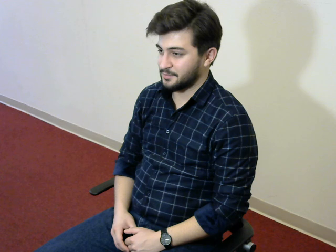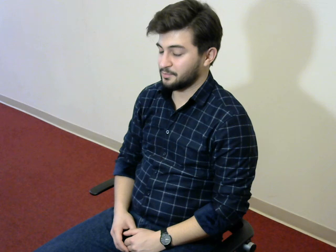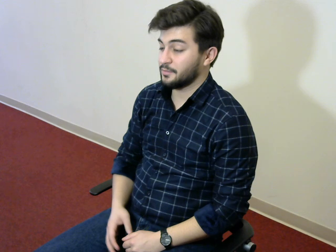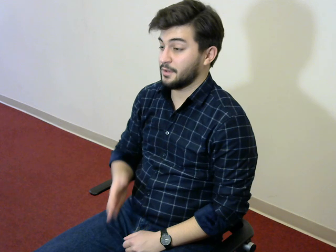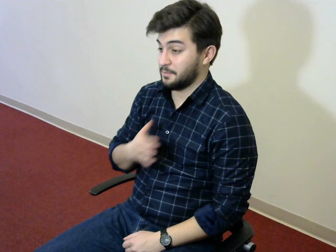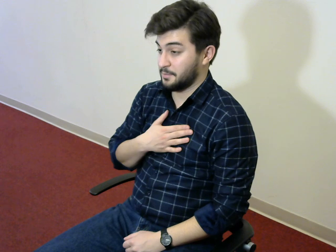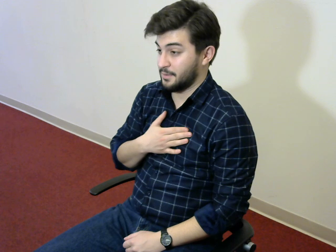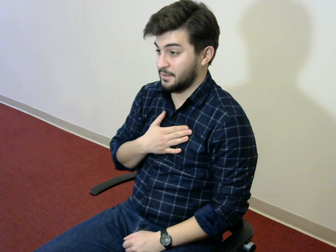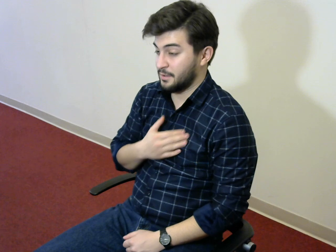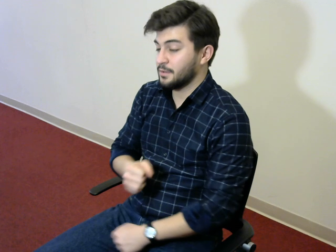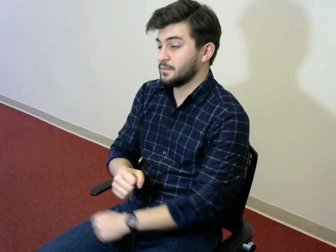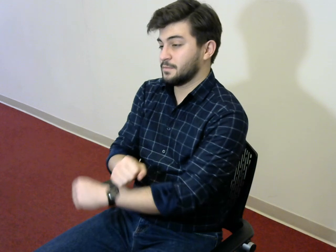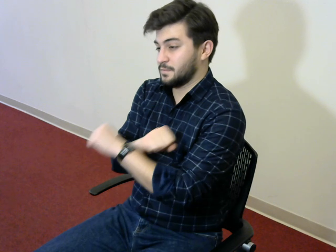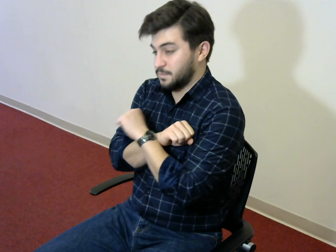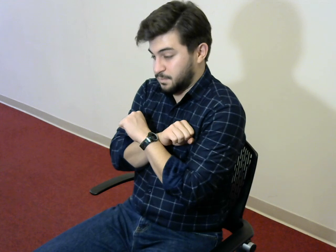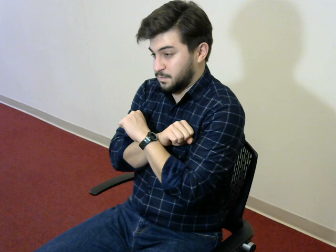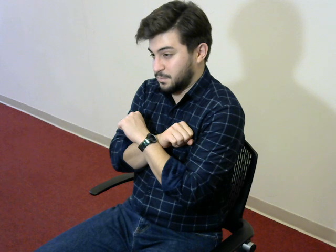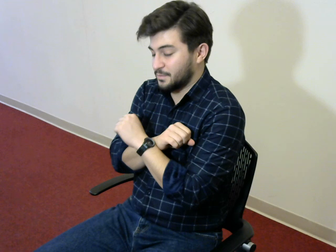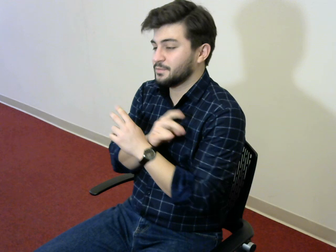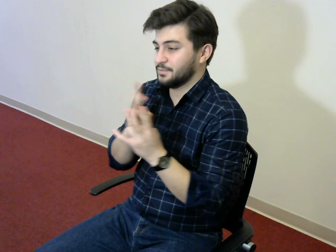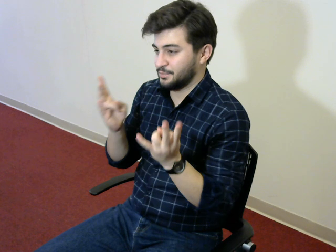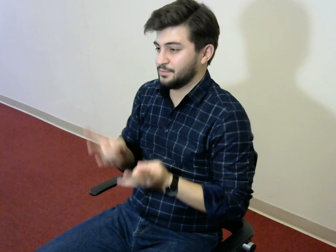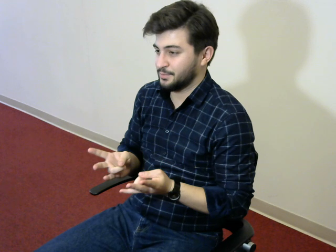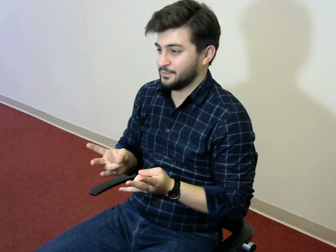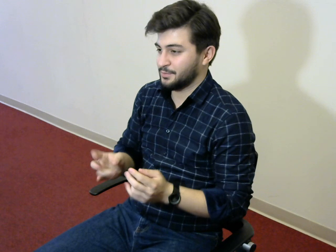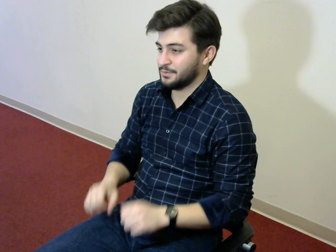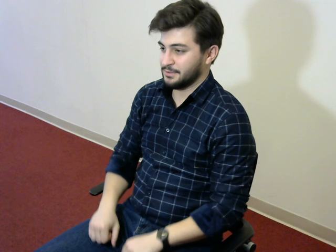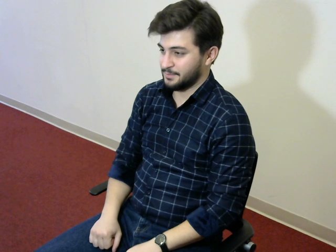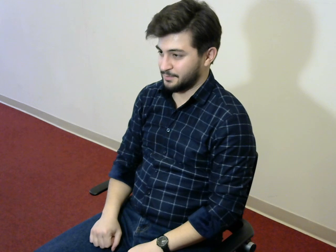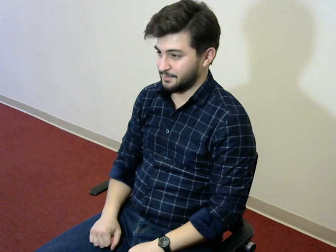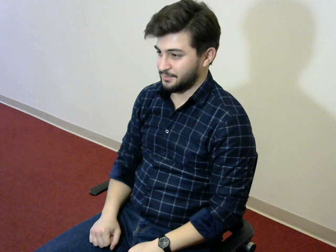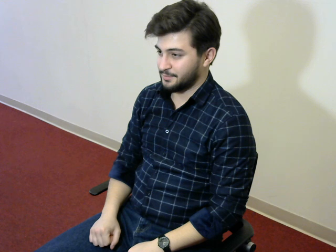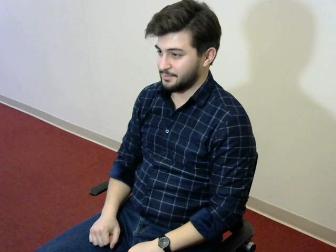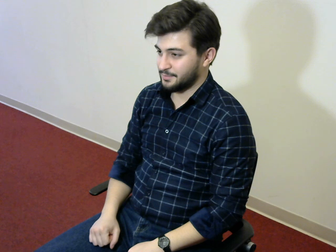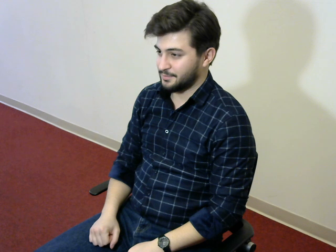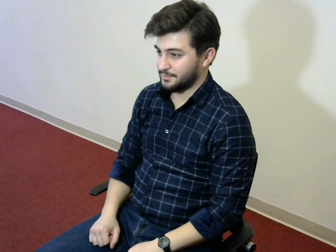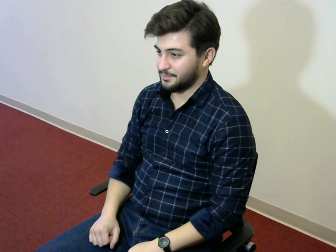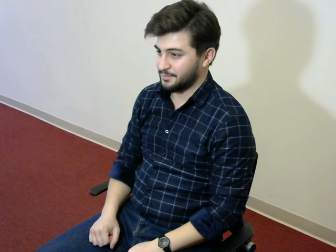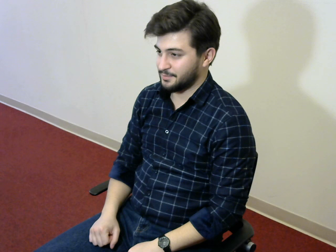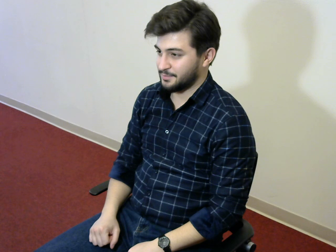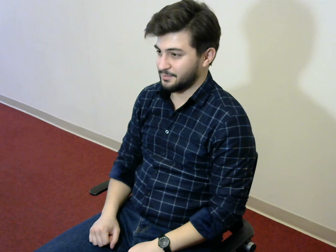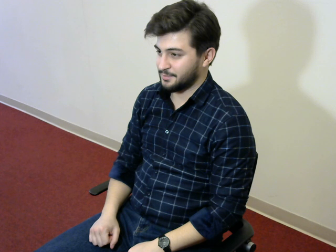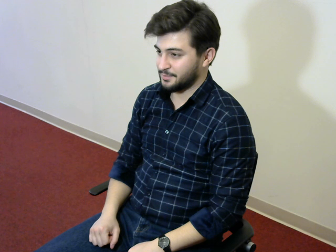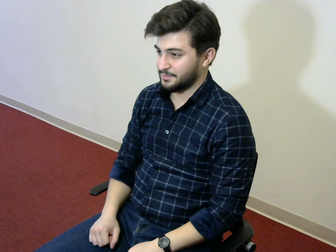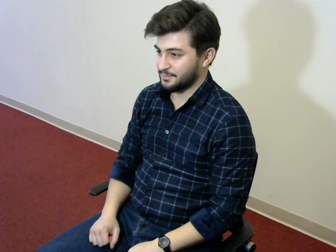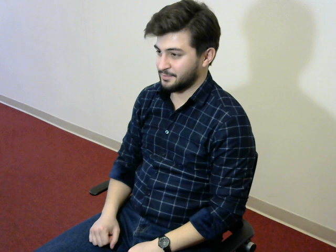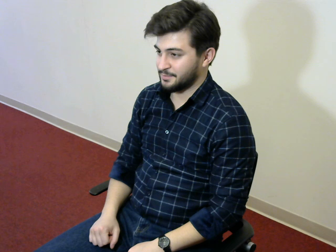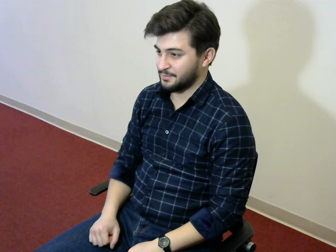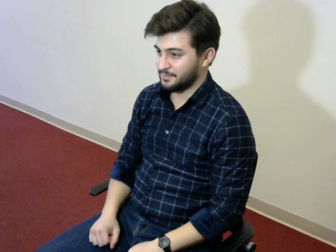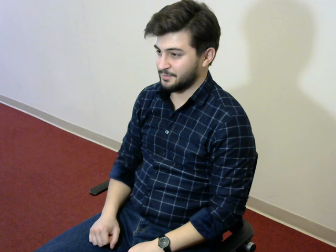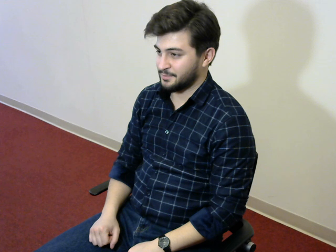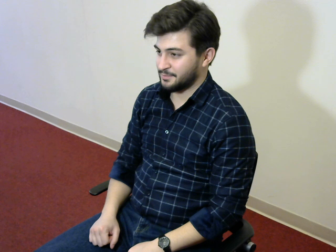Mənə istirahət etmək lazımdır